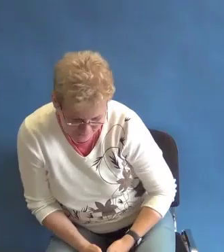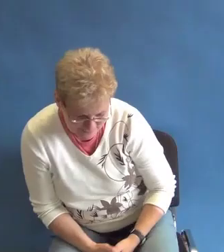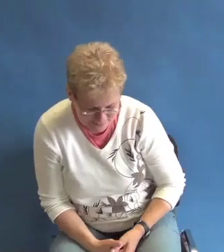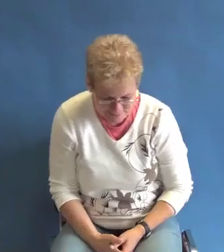Normalnie.